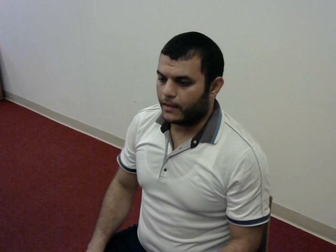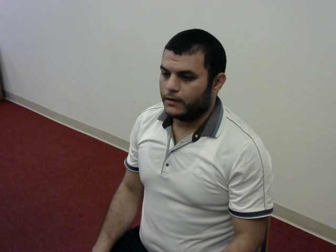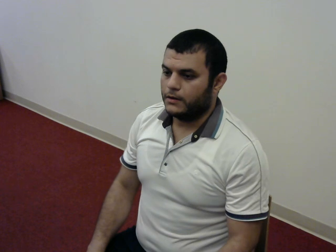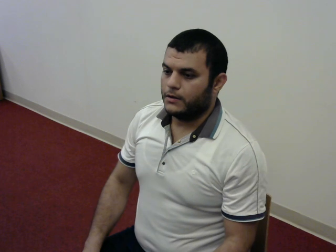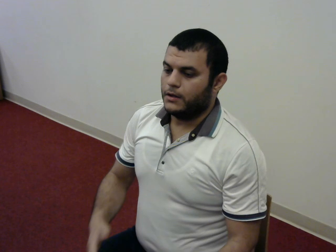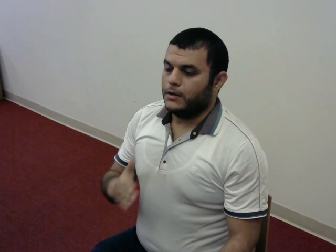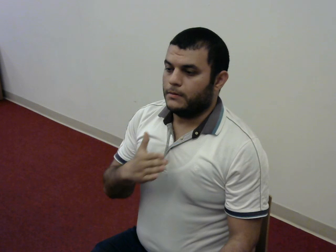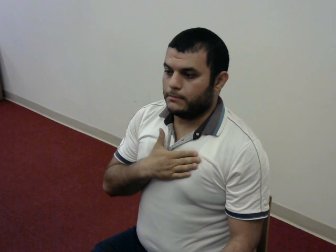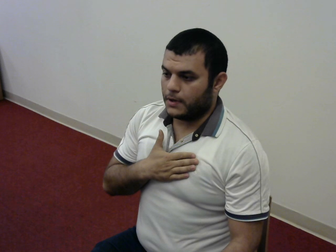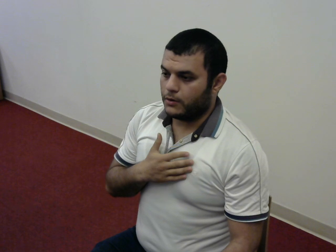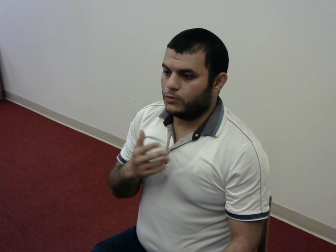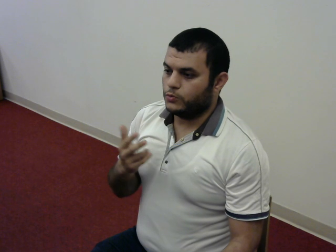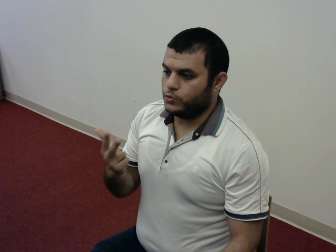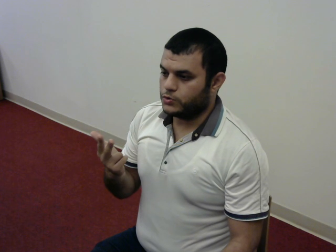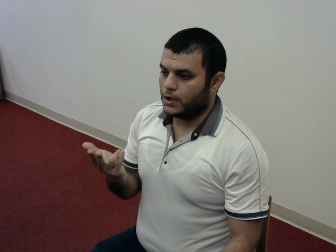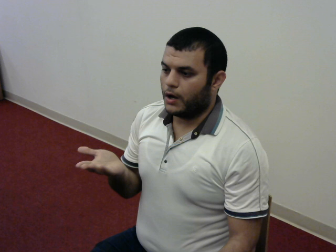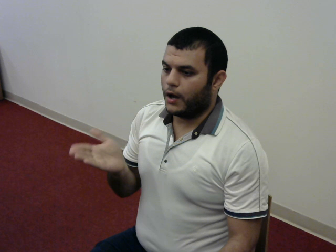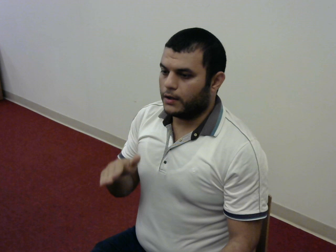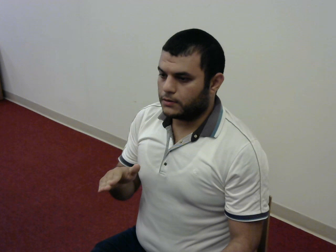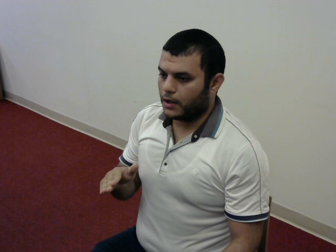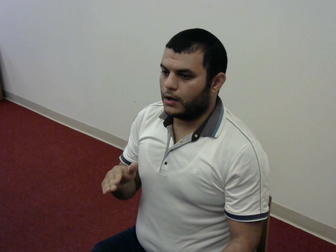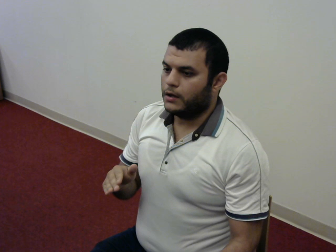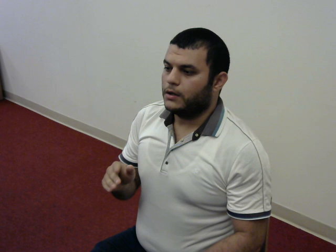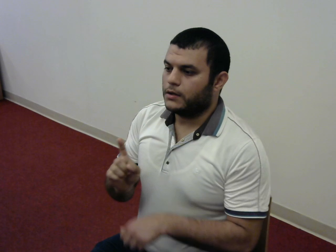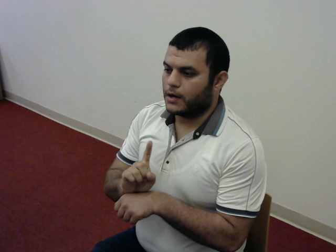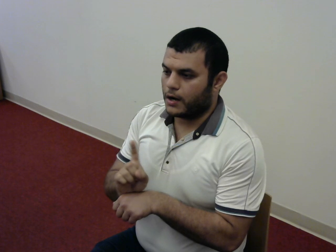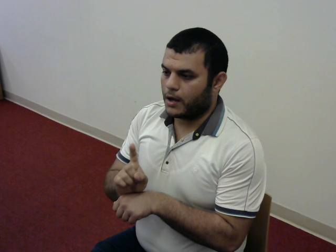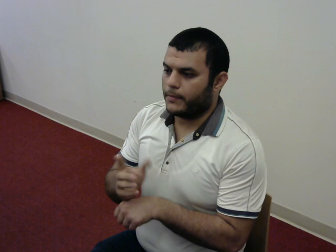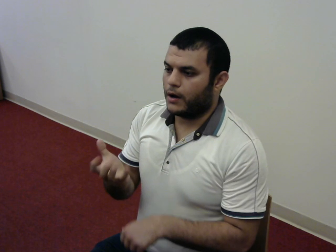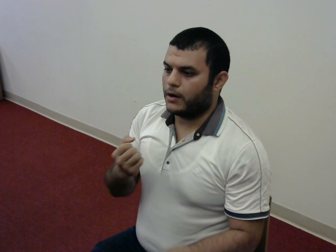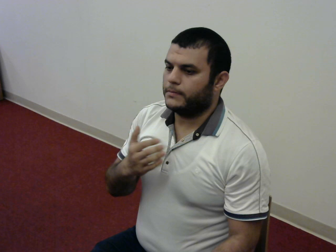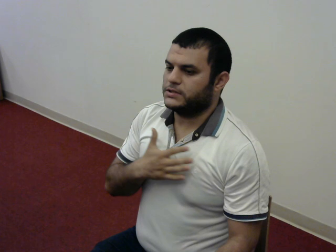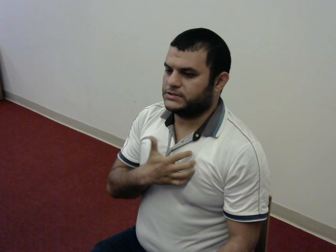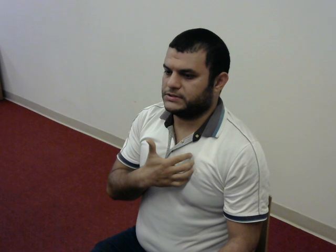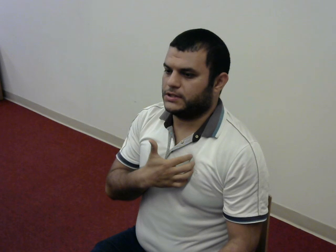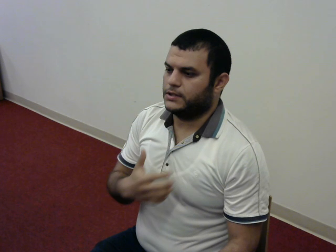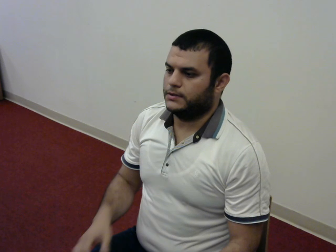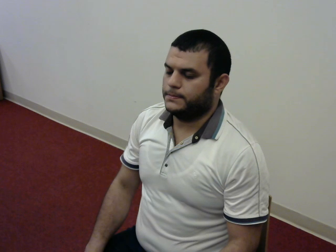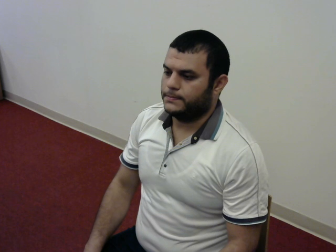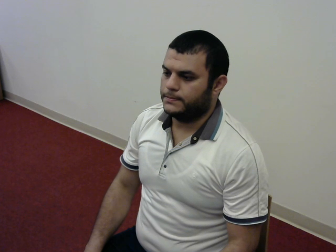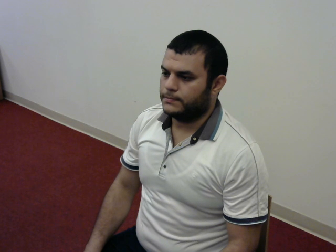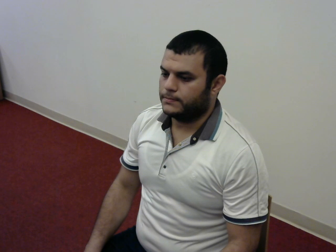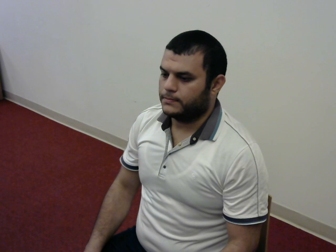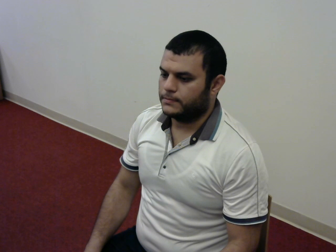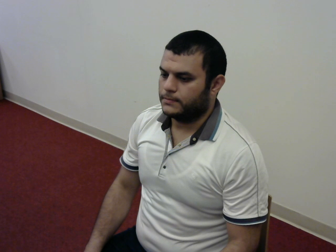Mən 3 ədəd qələm almaq istərdim